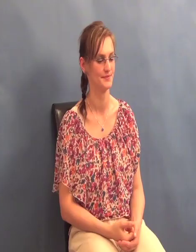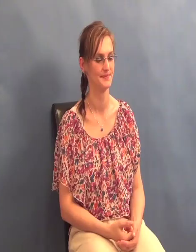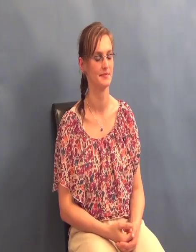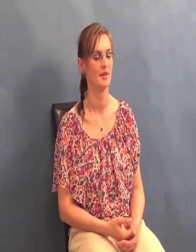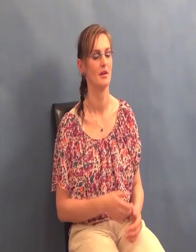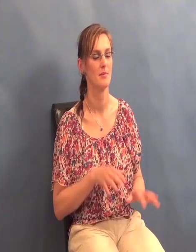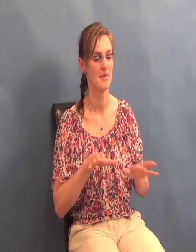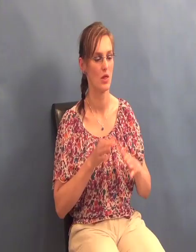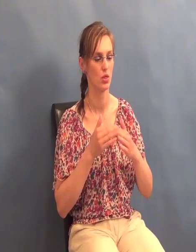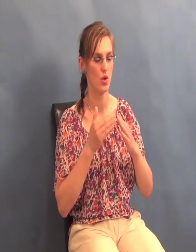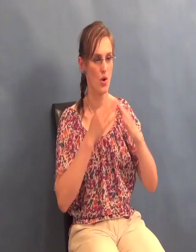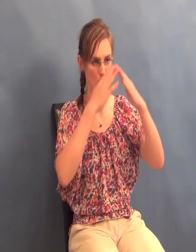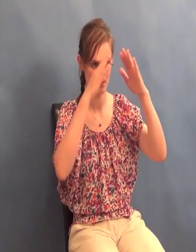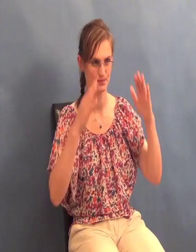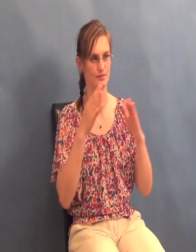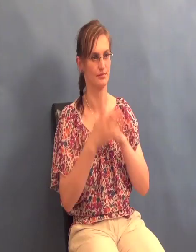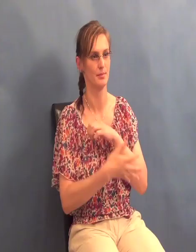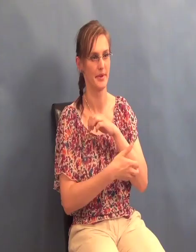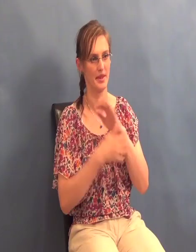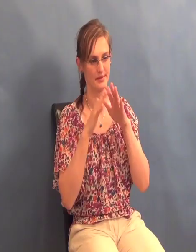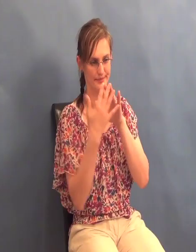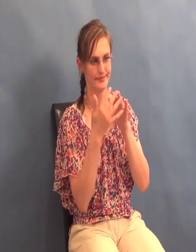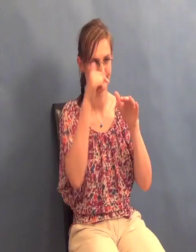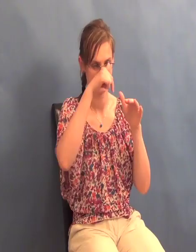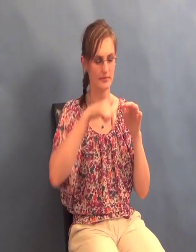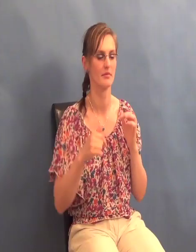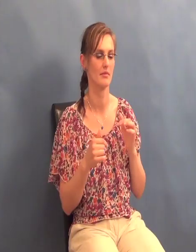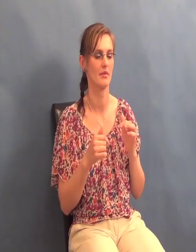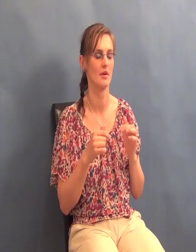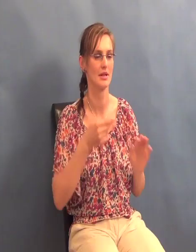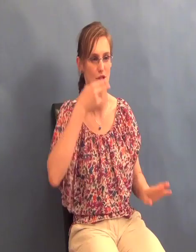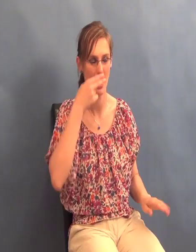W ruinie, w biednym domku jest Charlie Chaplin.